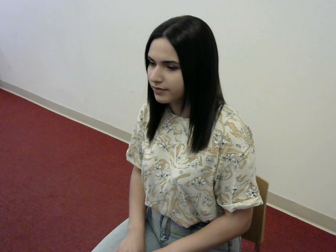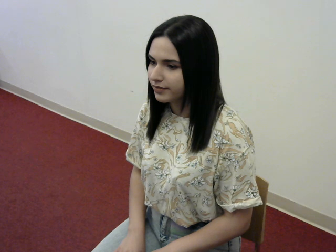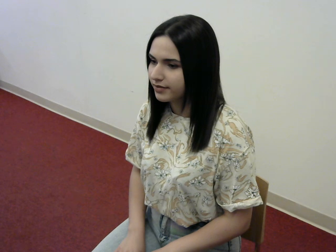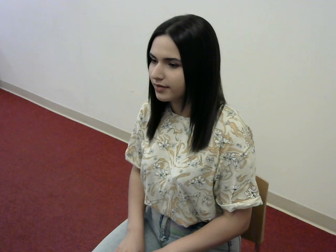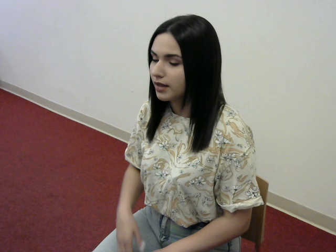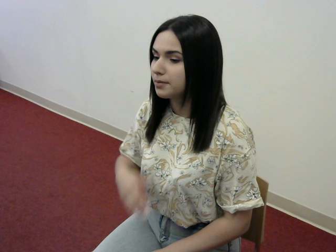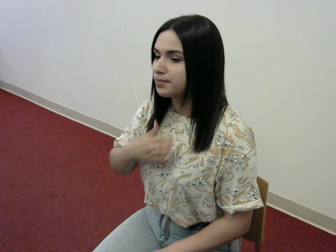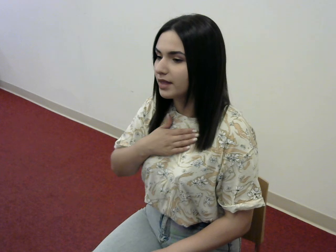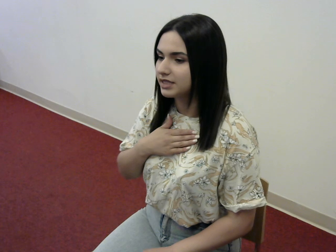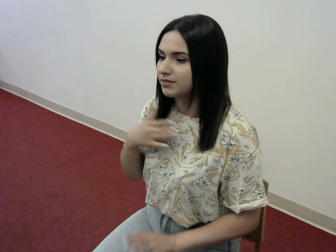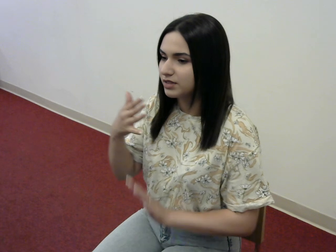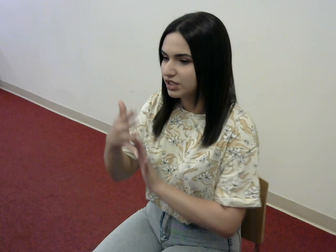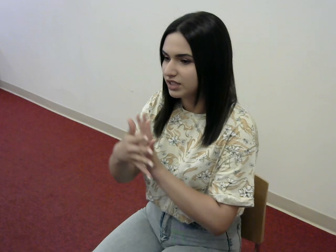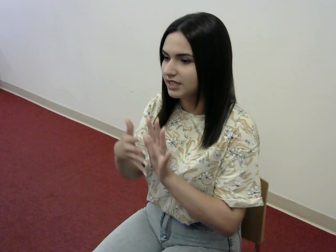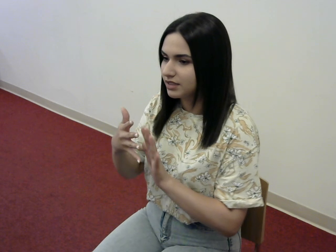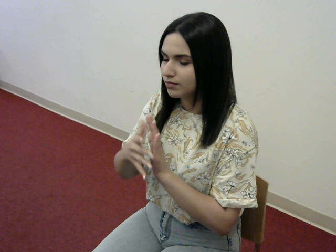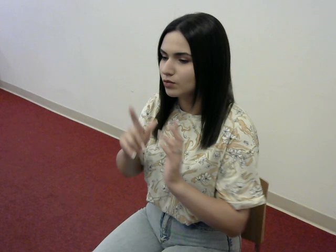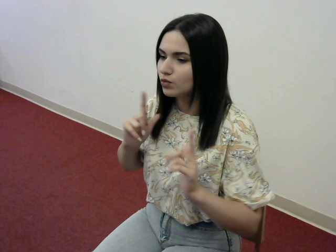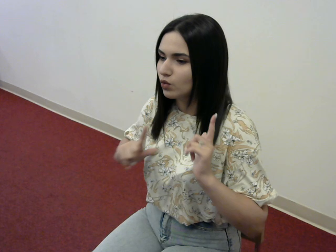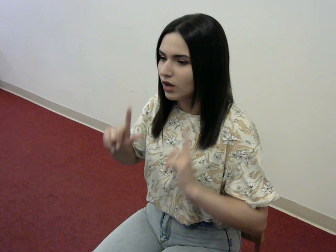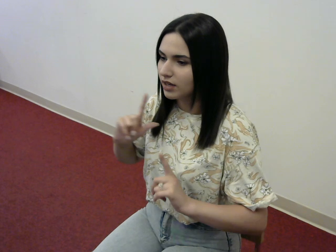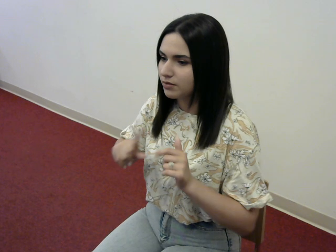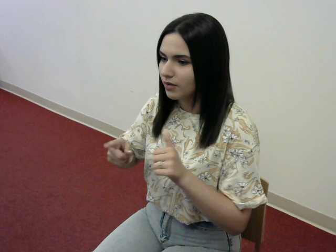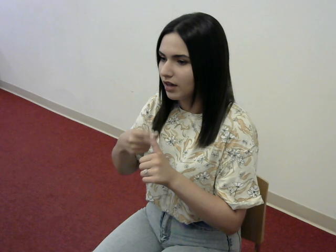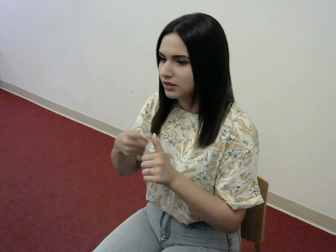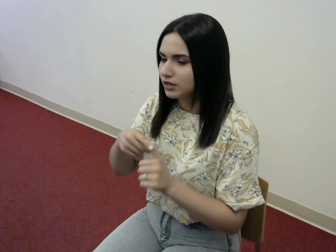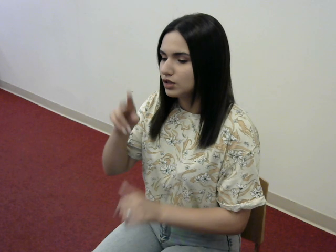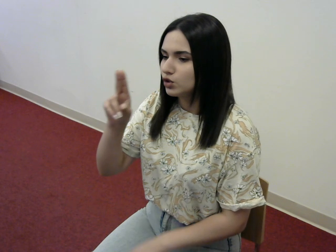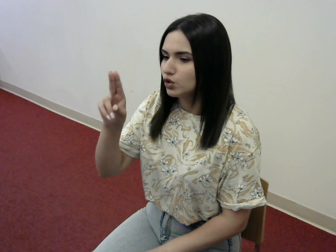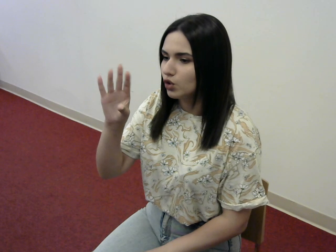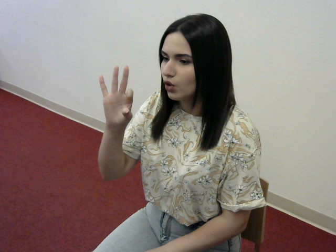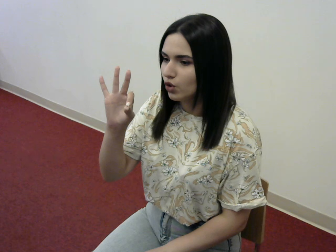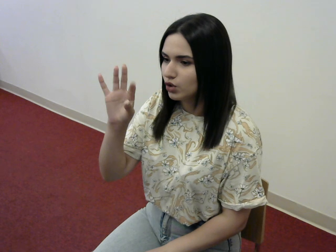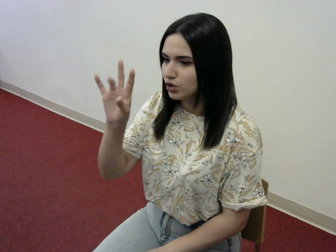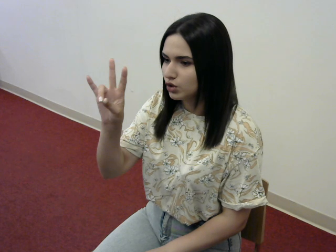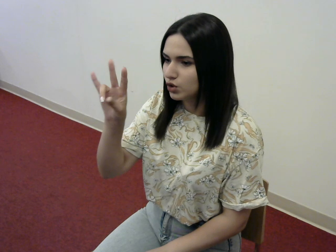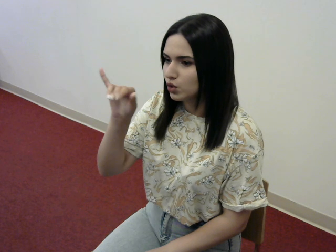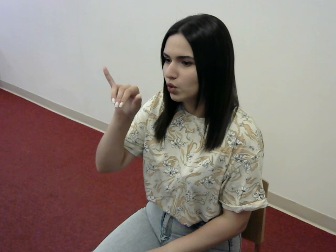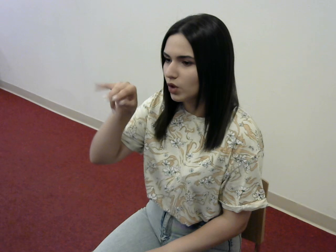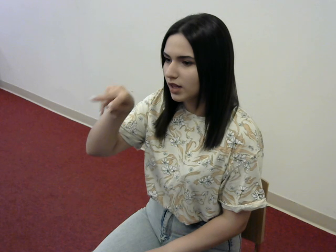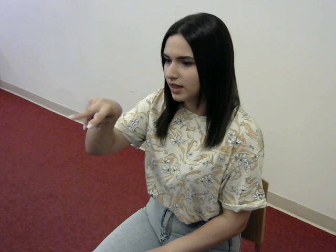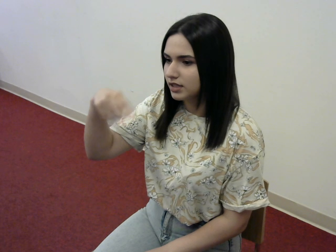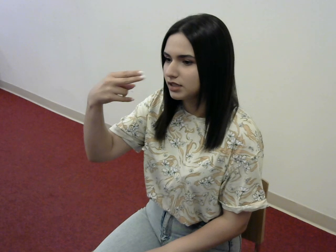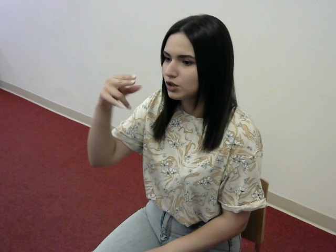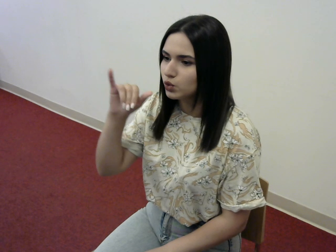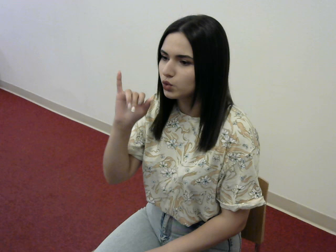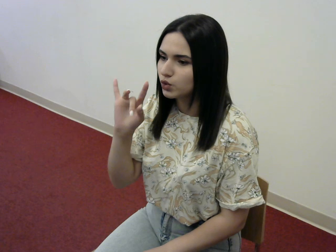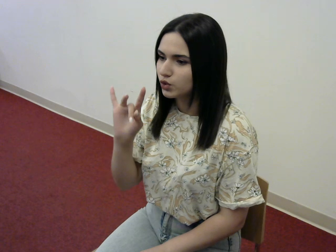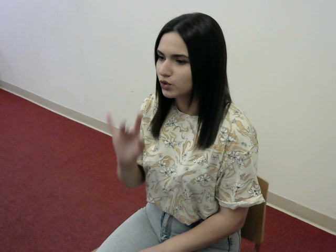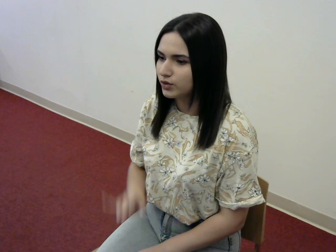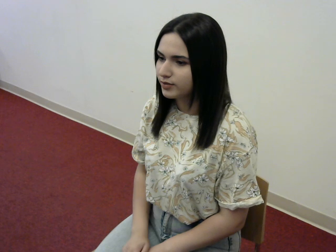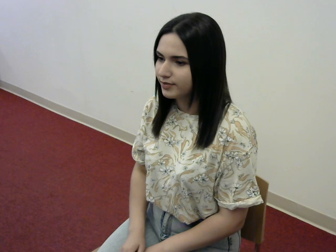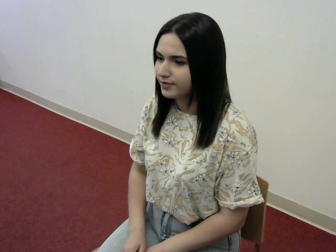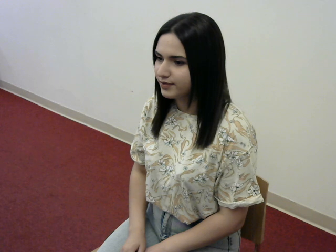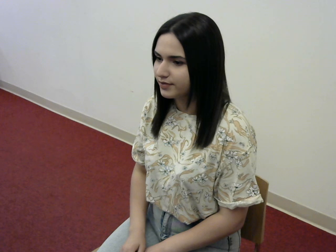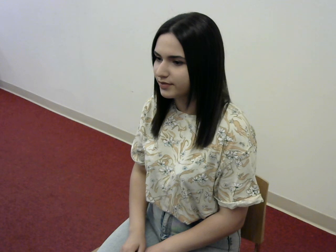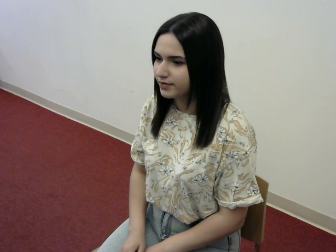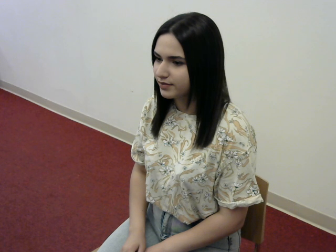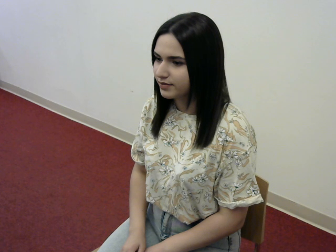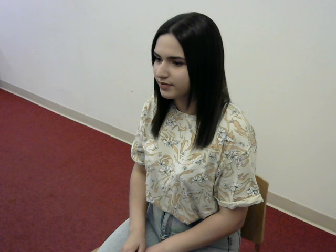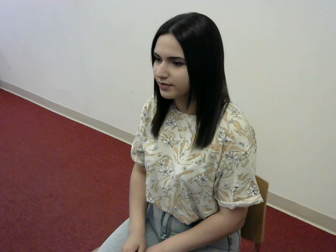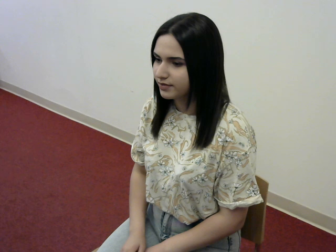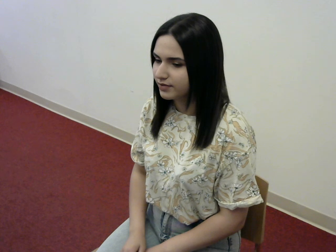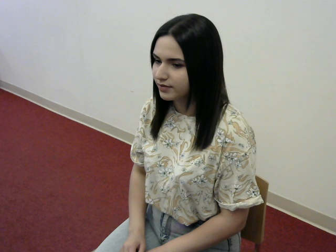Mənim işarə dili müəlliməmin adı Könüldür